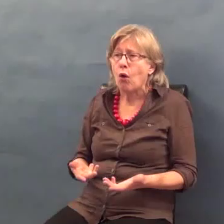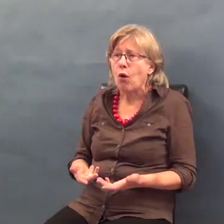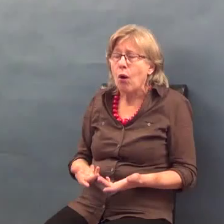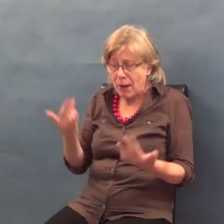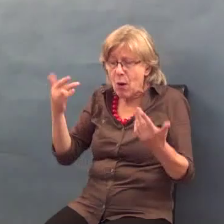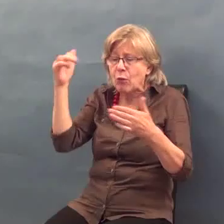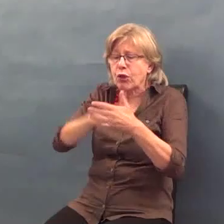Łatwo się utopić.